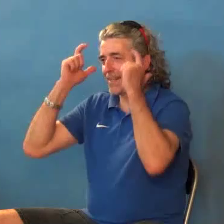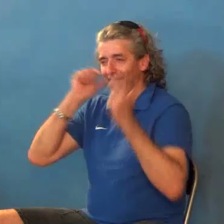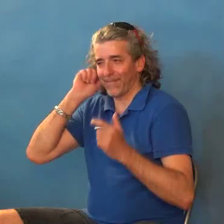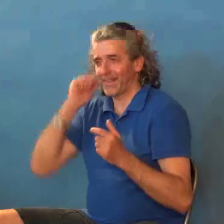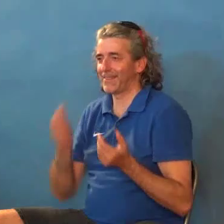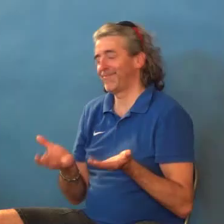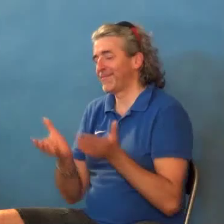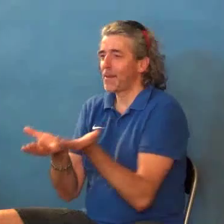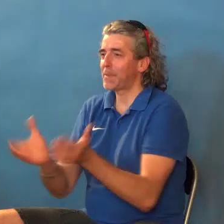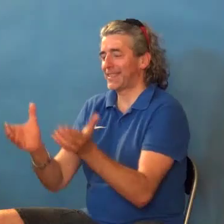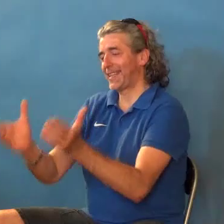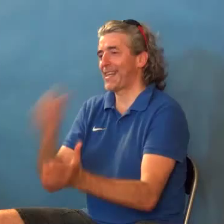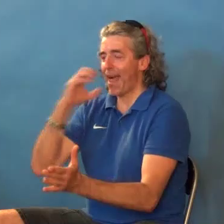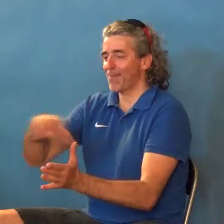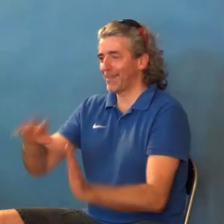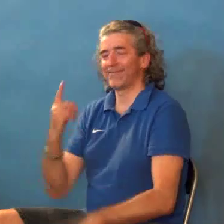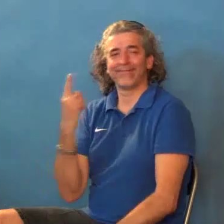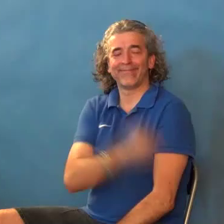Dziewczyna myszka idzie, trzyma w ręku miskę z jabłkami i kładzie ją.